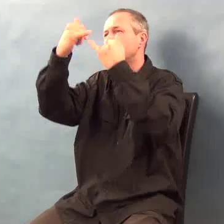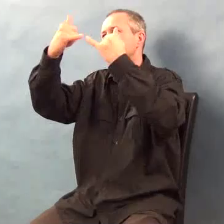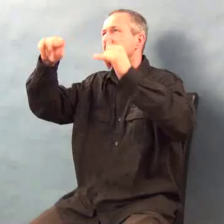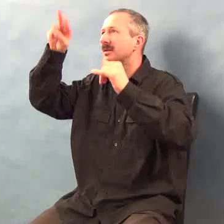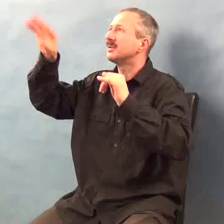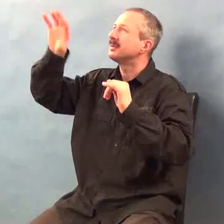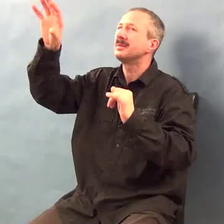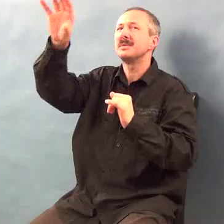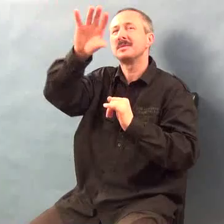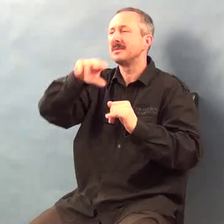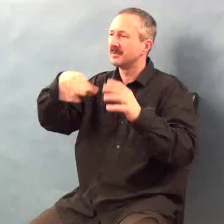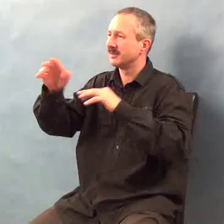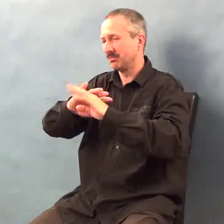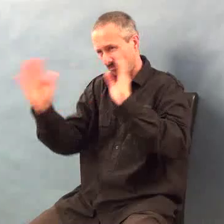Patrzą, oglądają, potem wychodzą, bo skończyli.